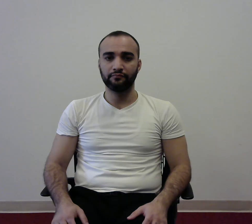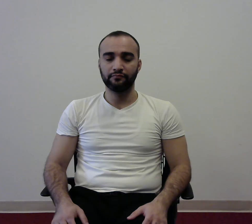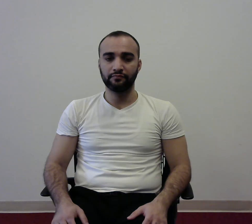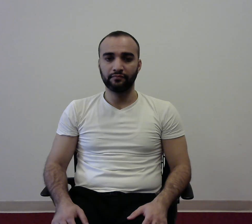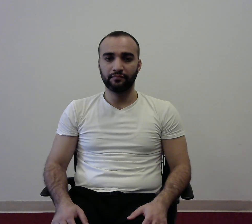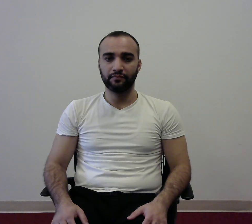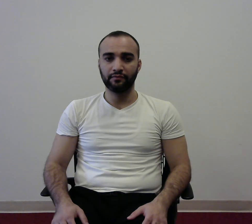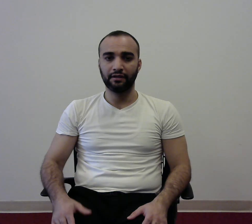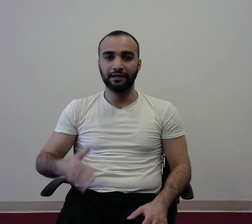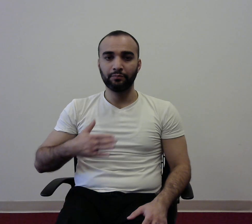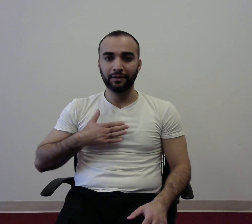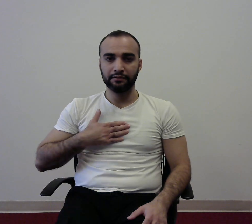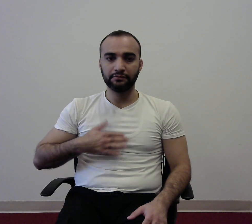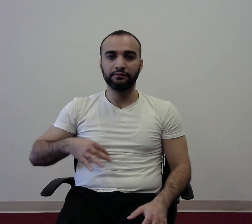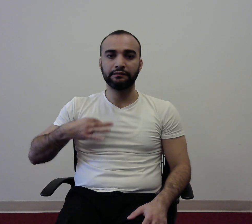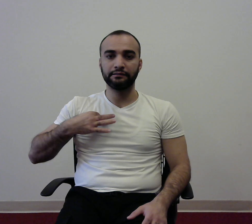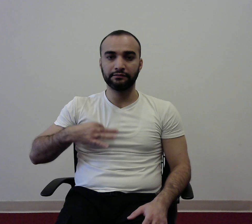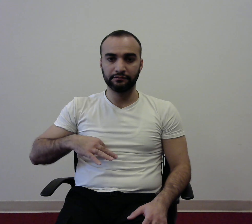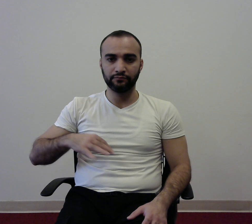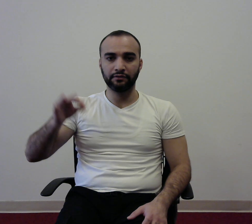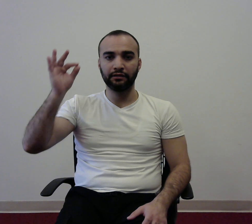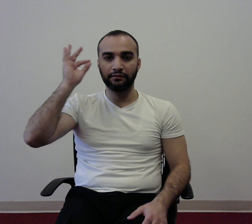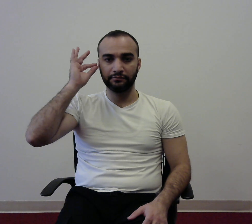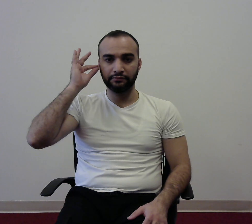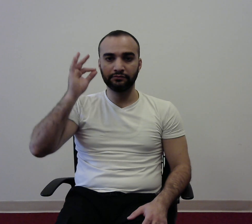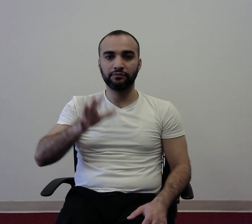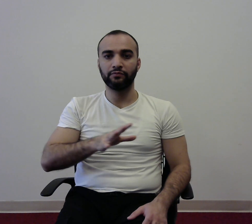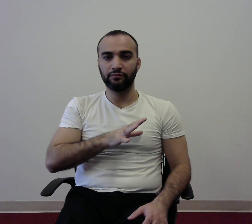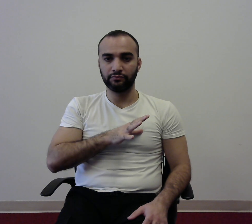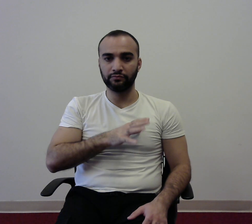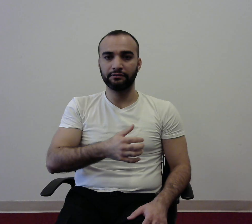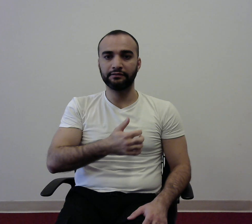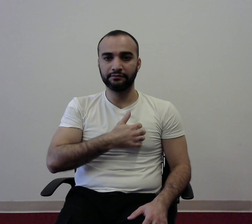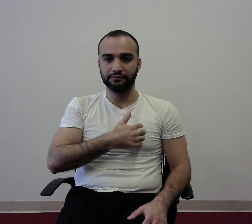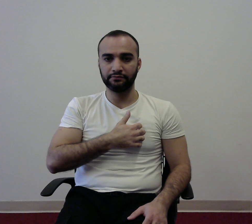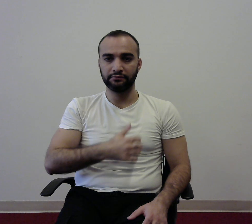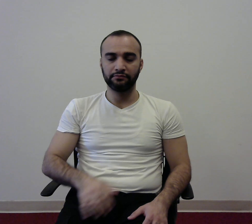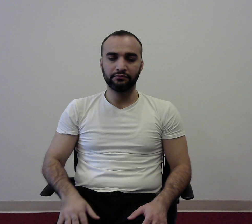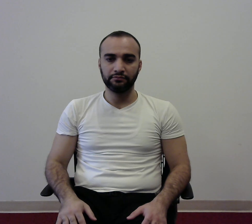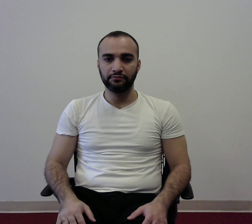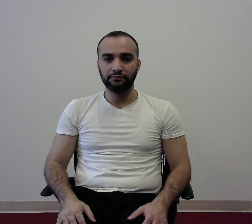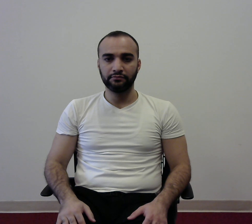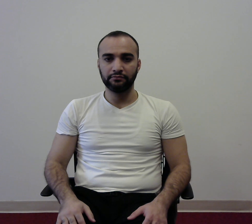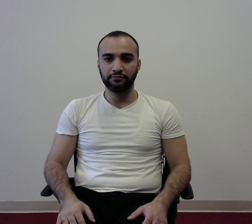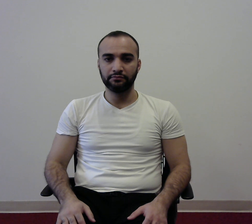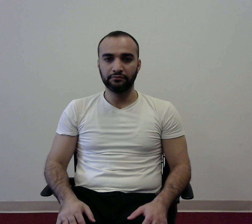Mənim oğlum həkim olmaq istəyir